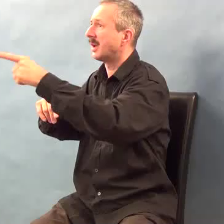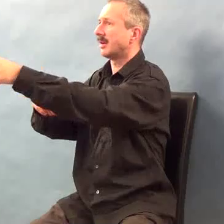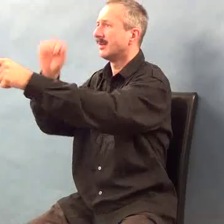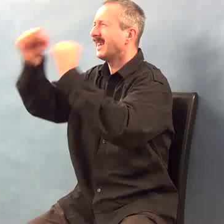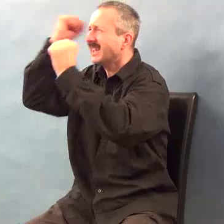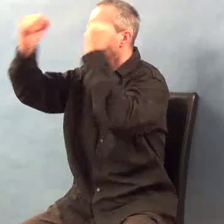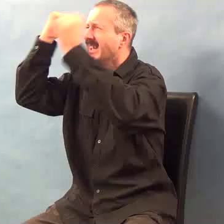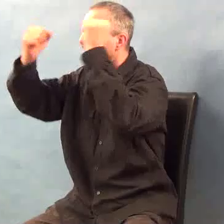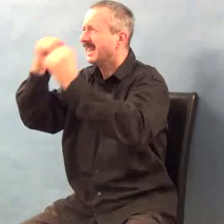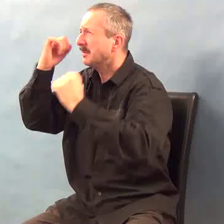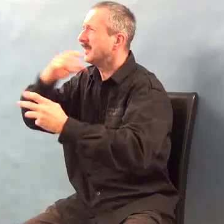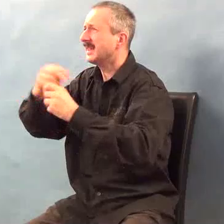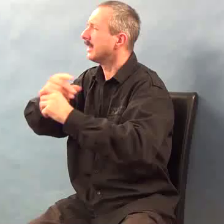Walą w jedne drzwi, które były zamknięte.